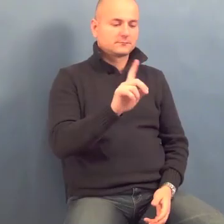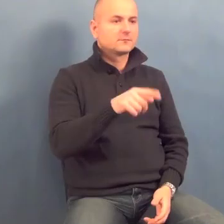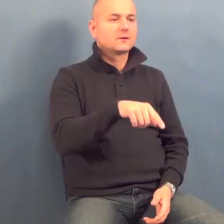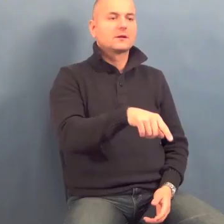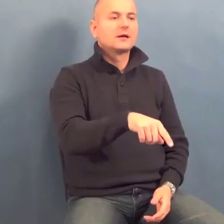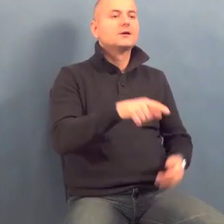Nie, nie.